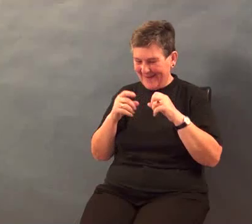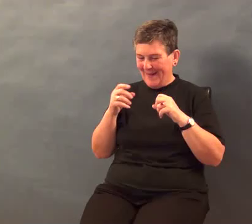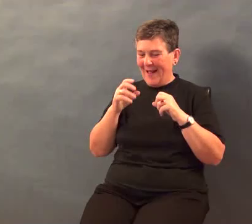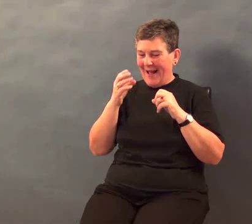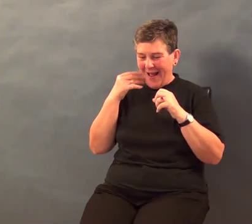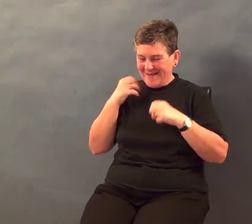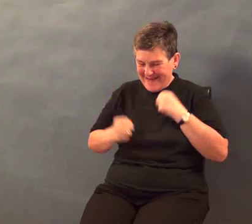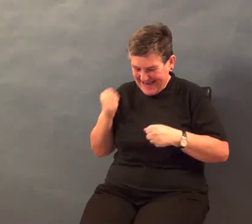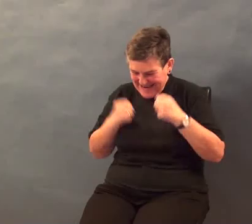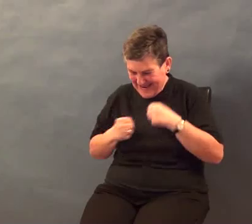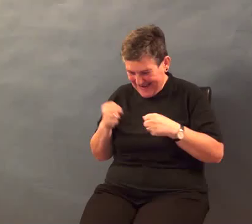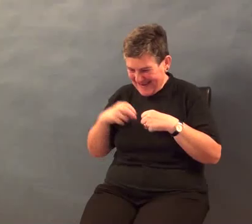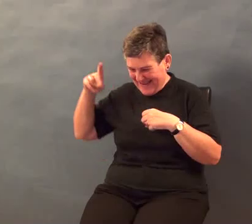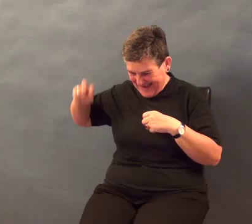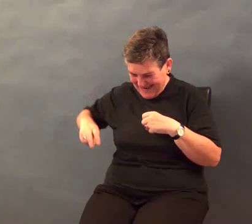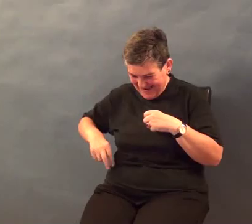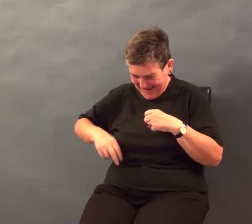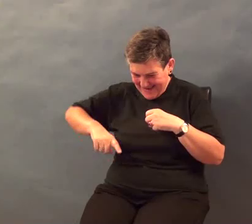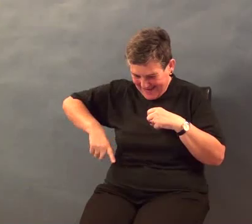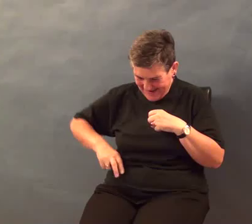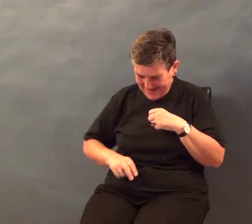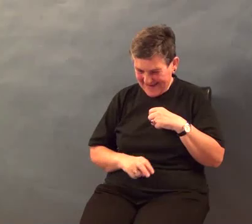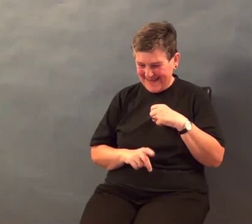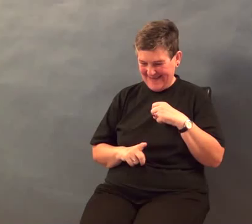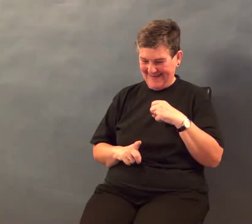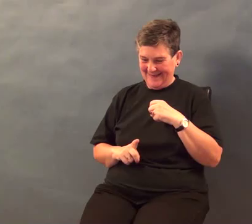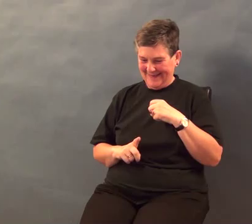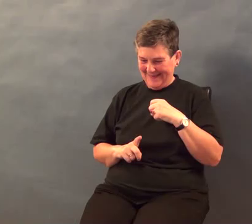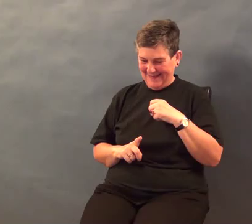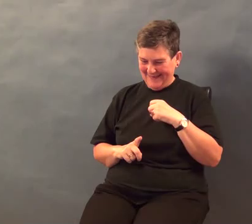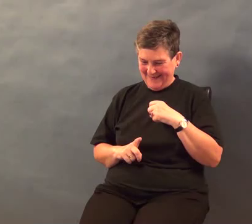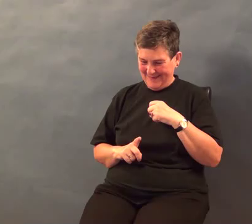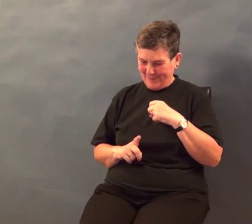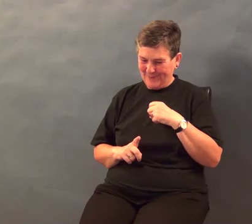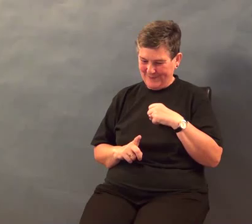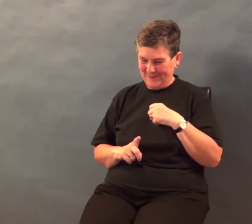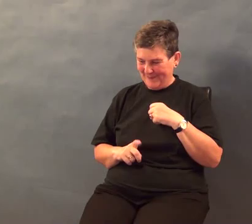Kot pobiegł na dół.